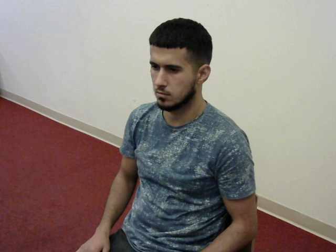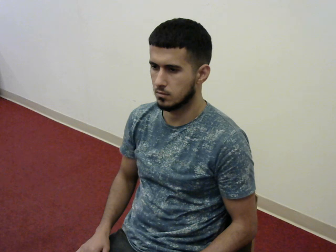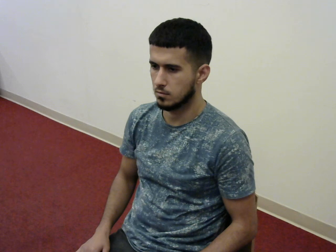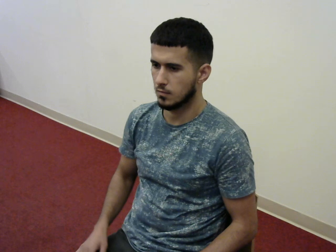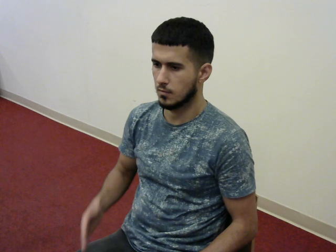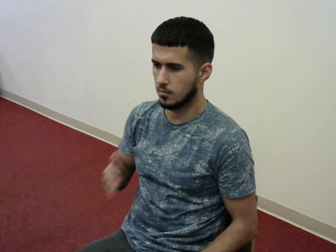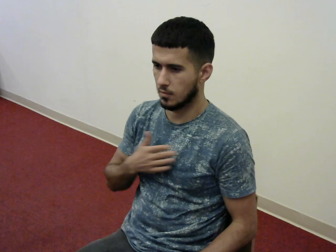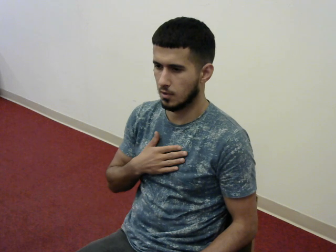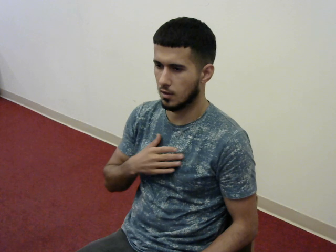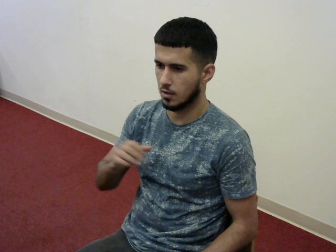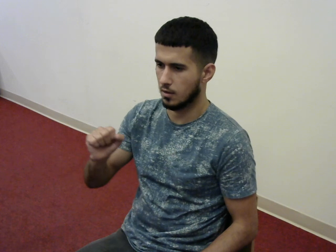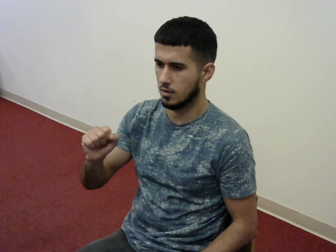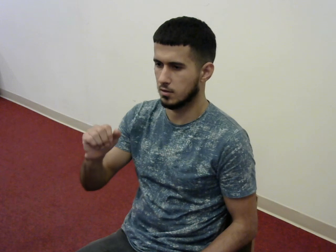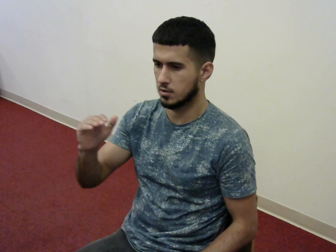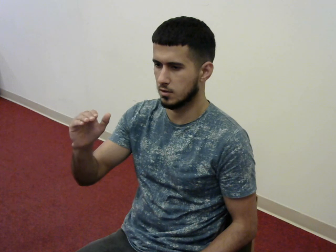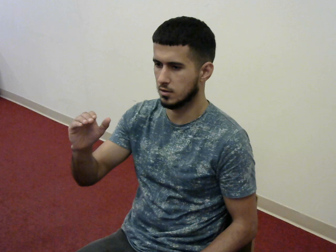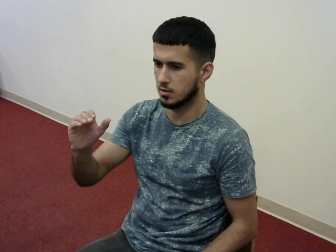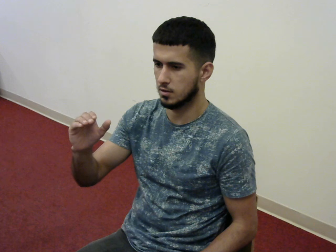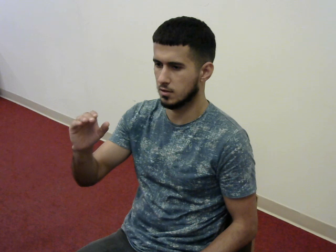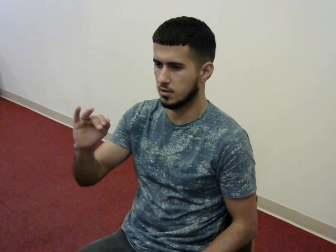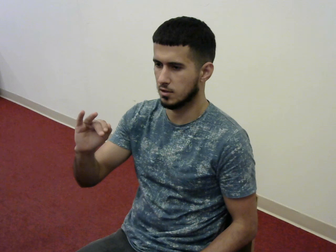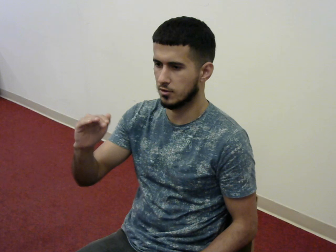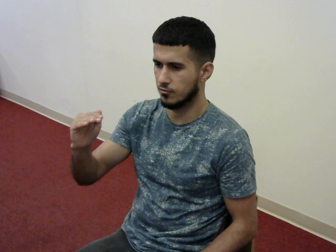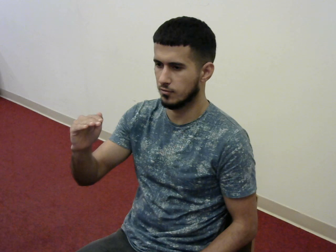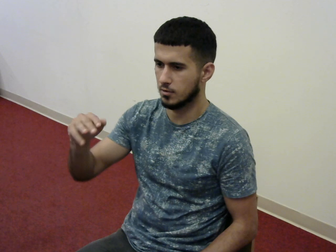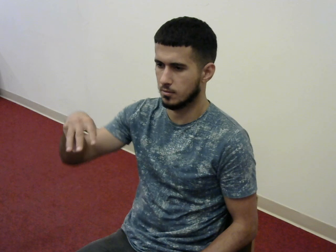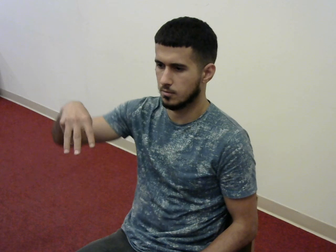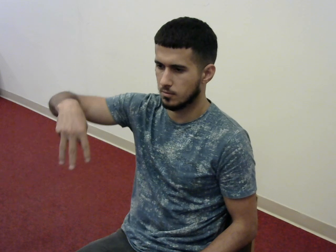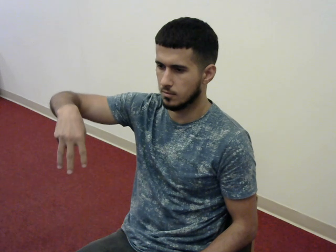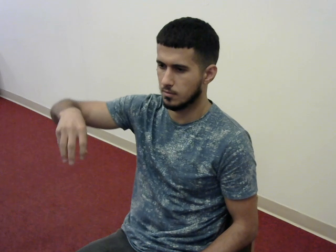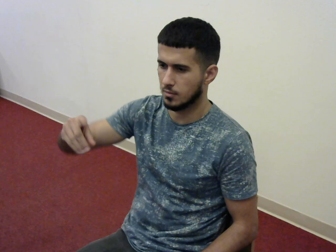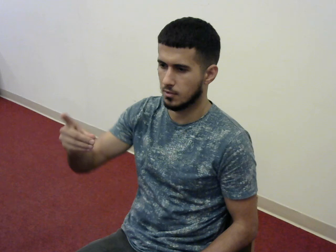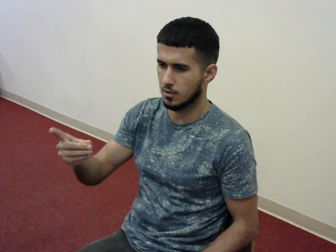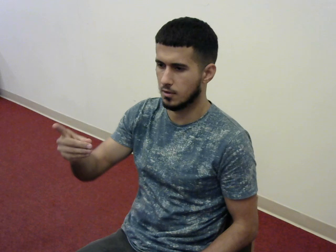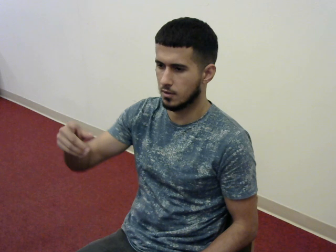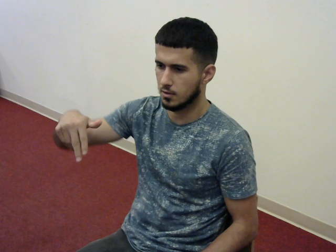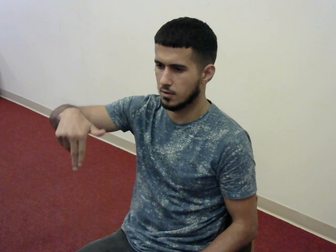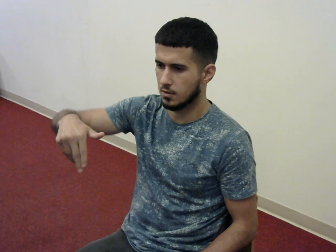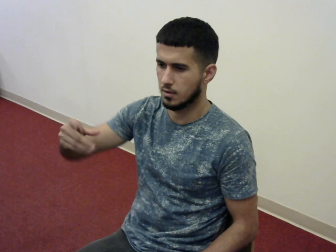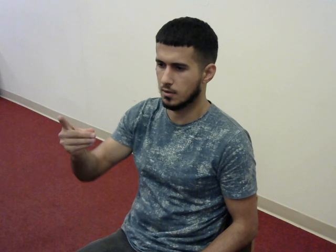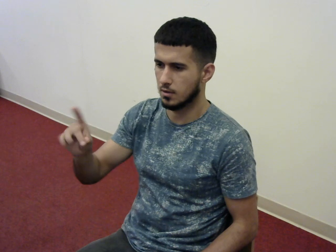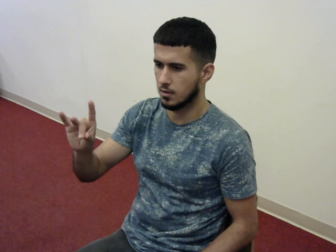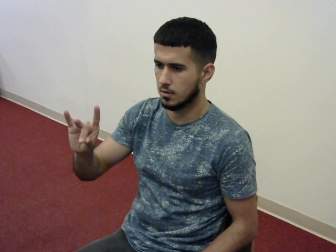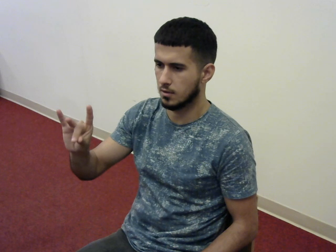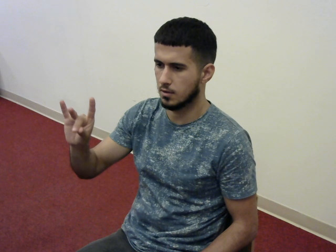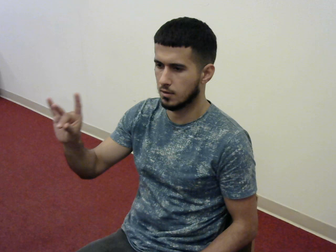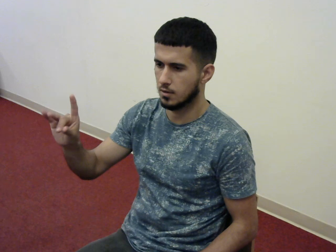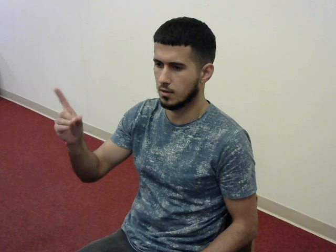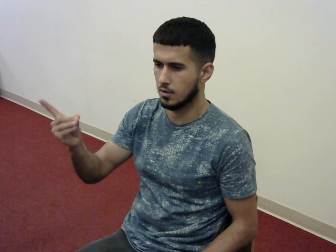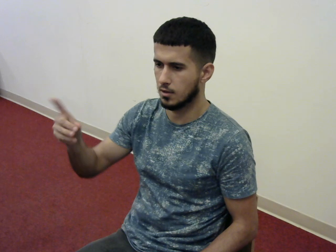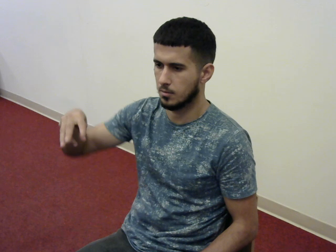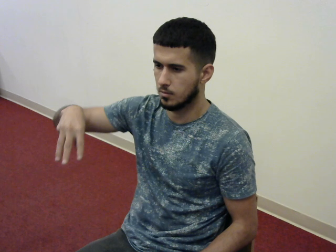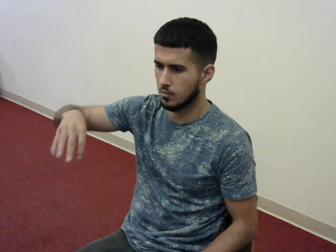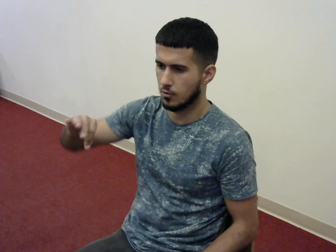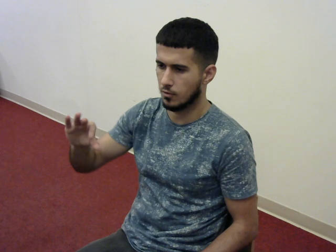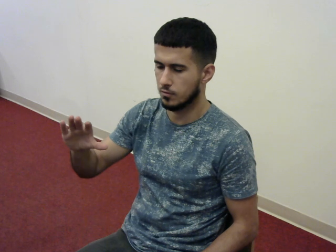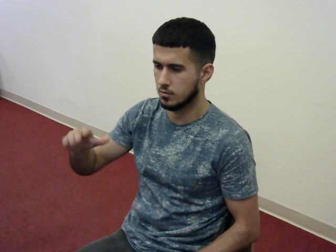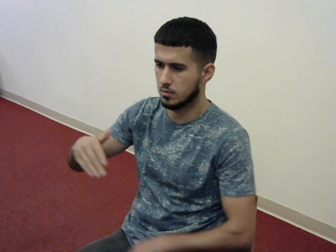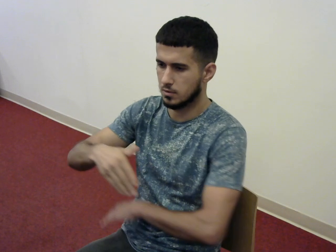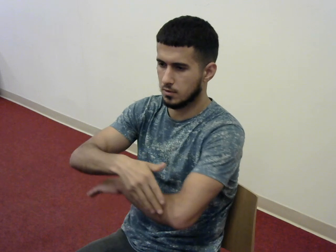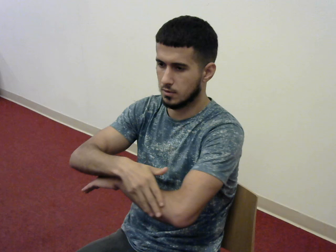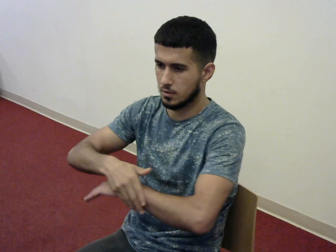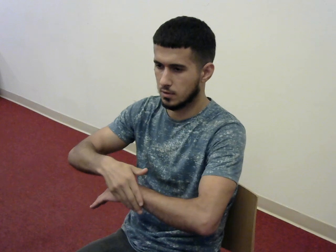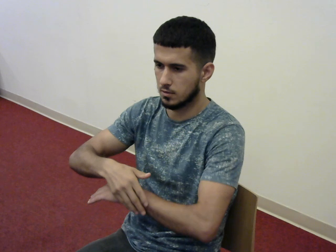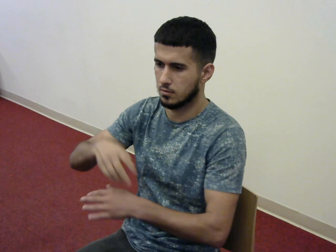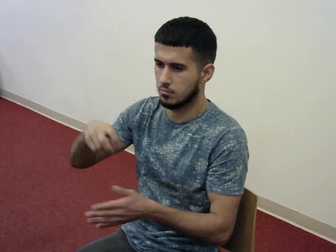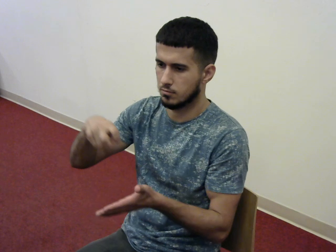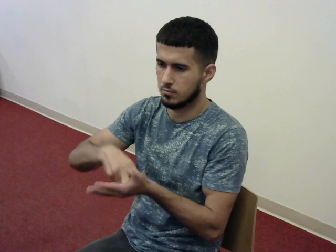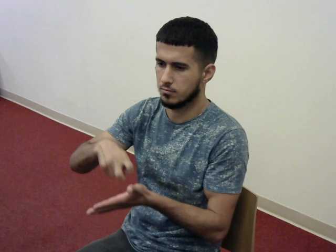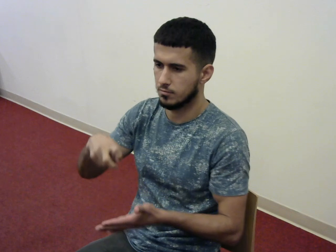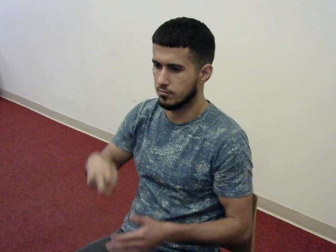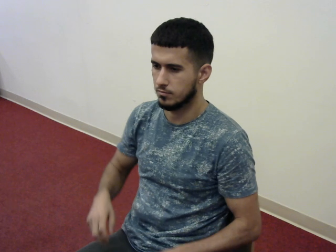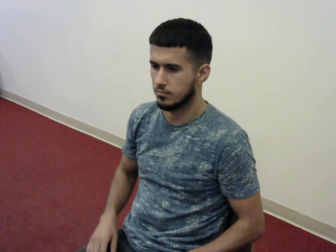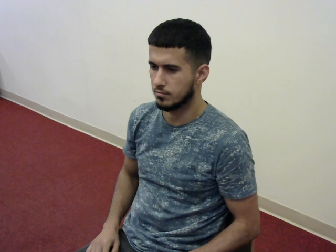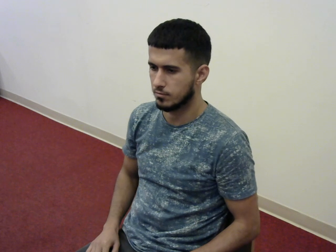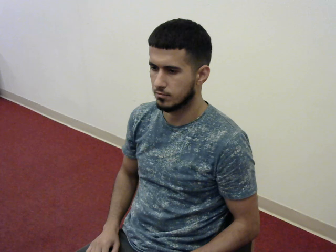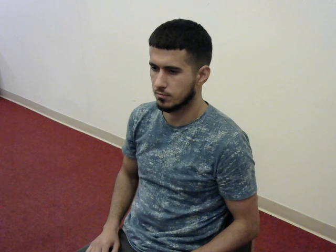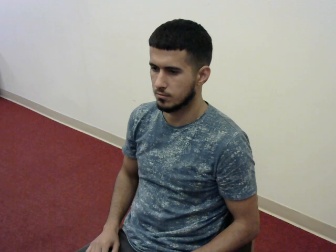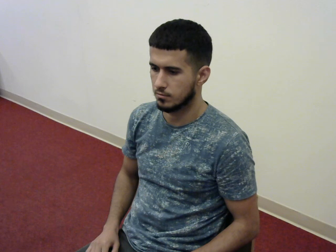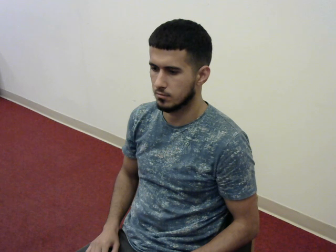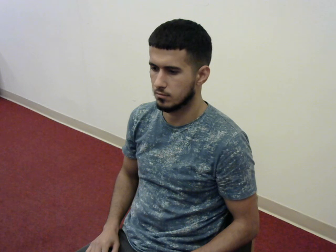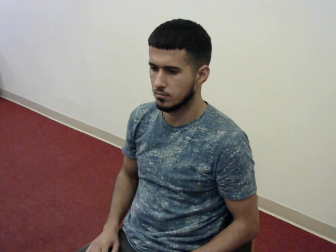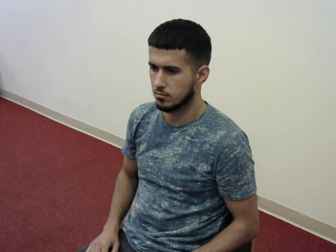Mən Asif Məhərrəmov küçəsində qeydiyyatdayam